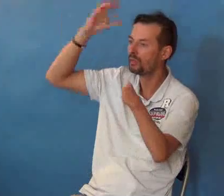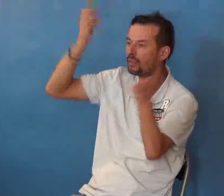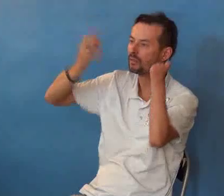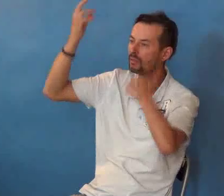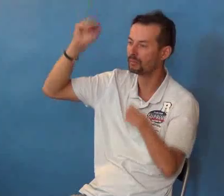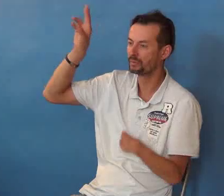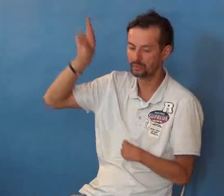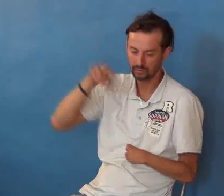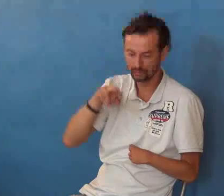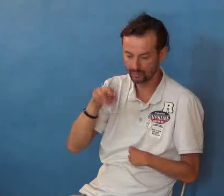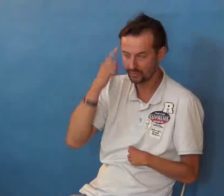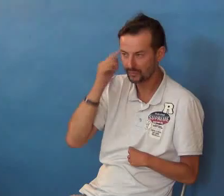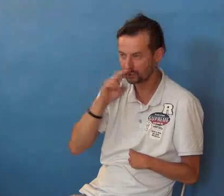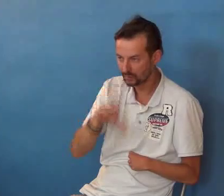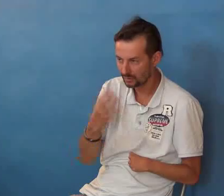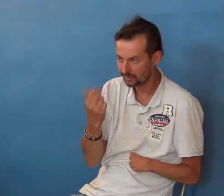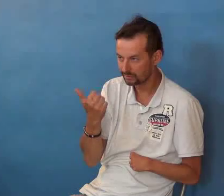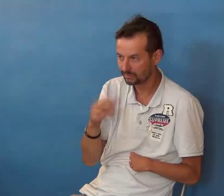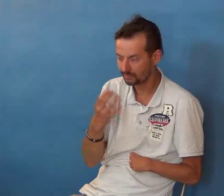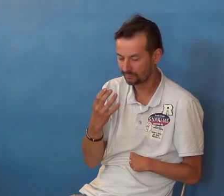Chłopiec spogląda na kosze, myśli, żeby zabrać jedną gruszkę.